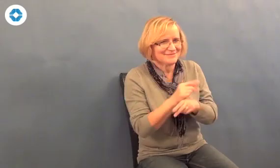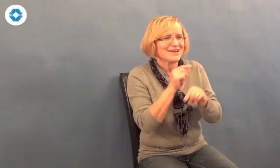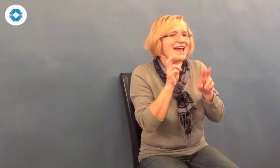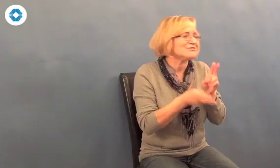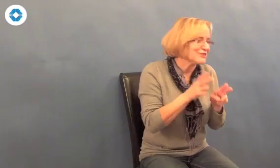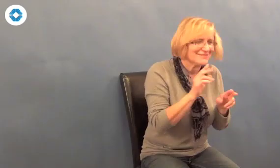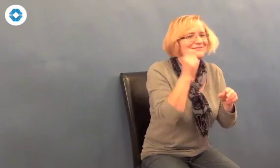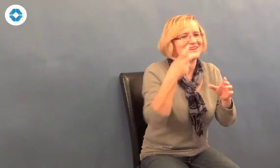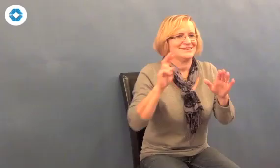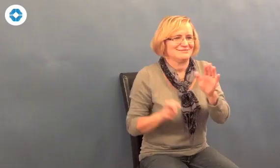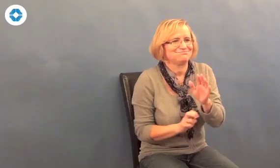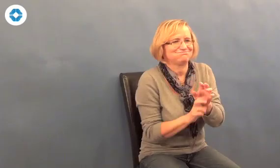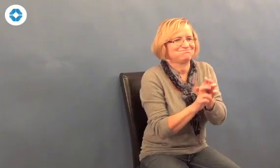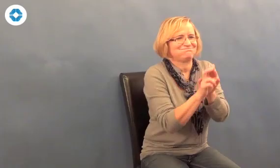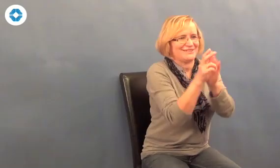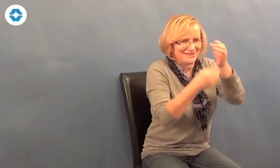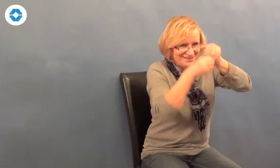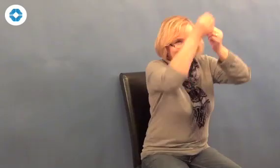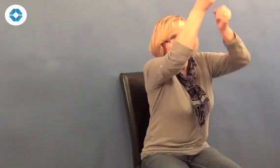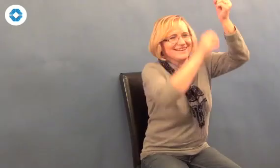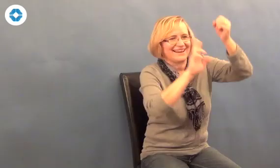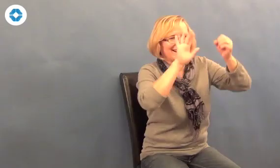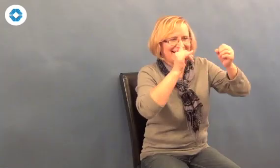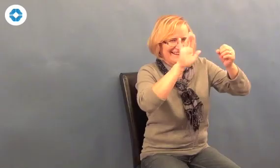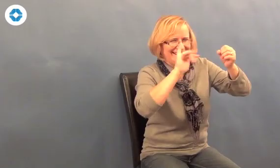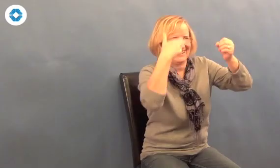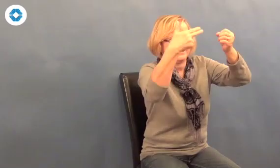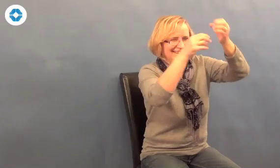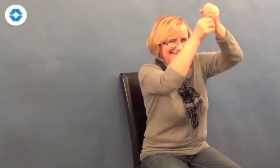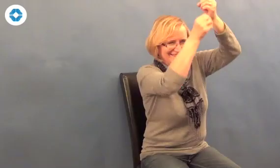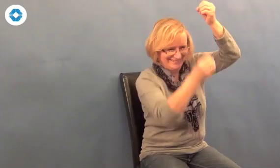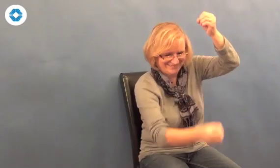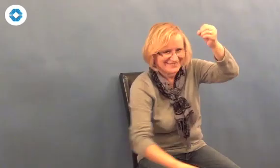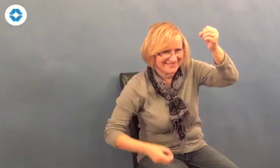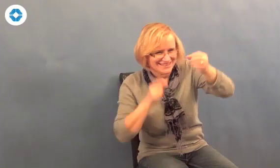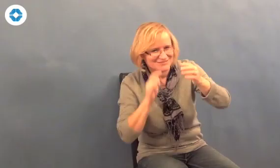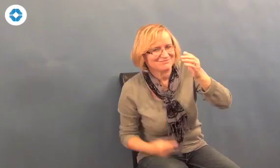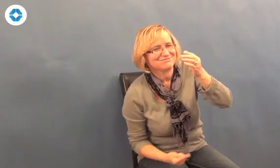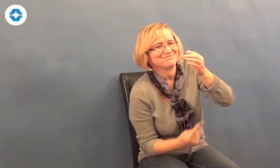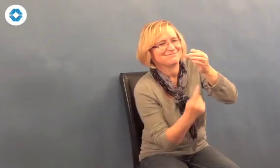Ten kot wspiął się na górę, wykorzystał rynnę do wspinania na górę.